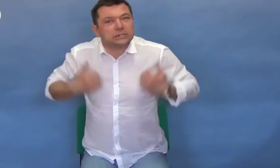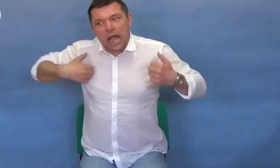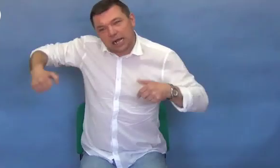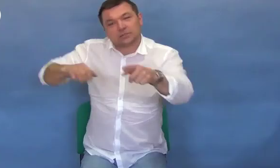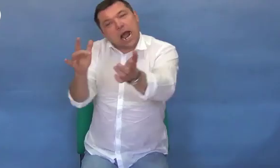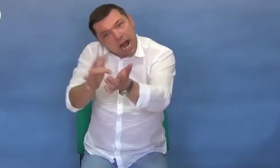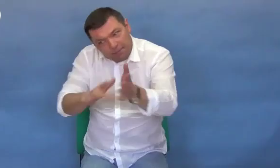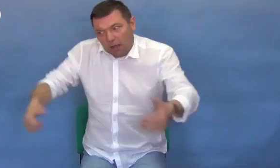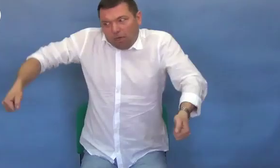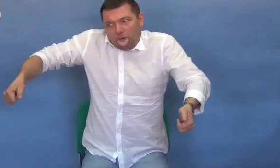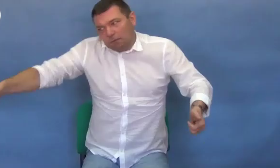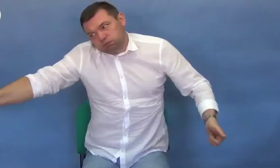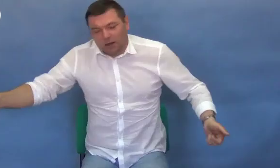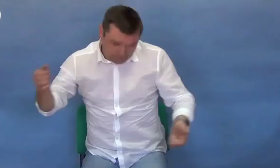Ty mówiłeś, że alarm go wystraszył.